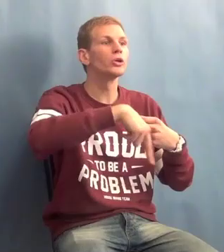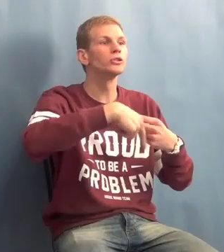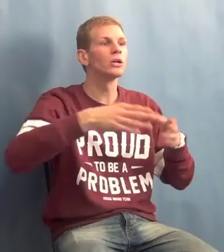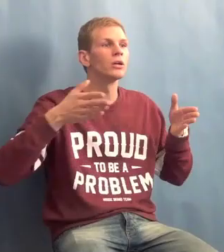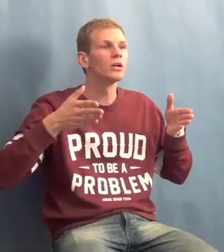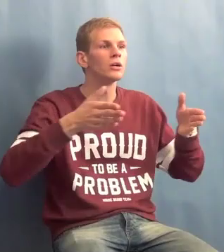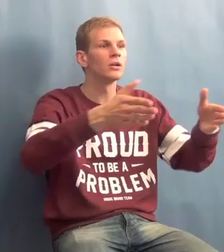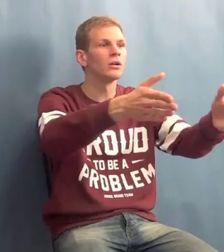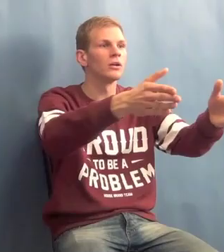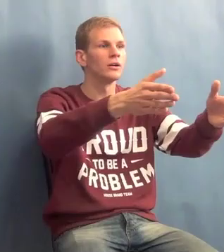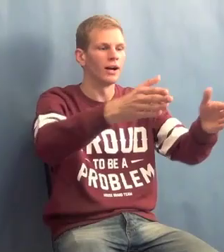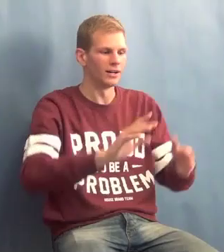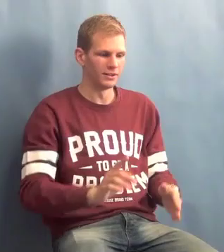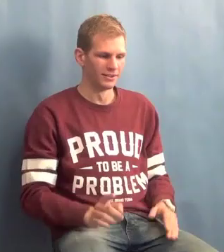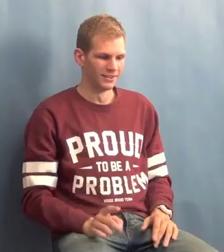Na przykład most, ulica.